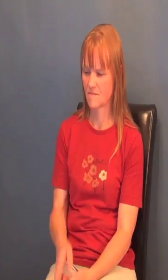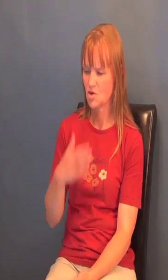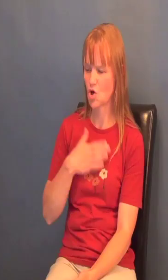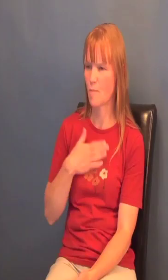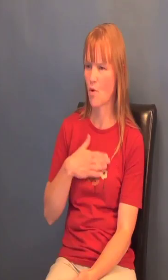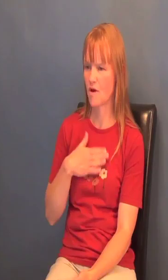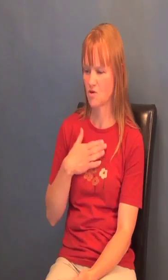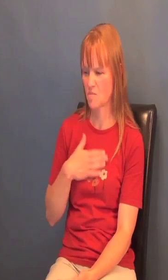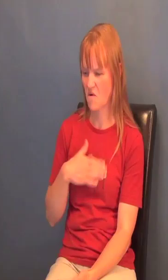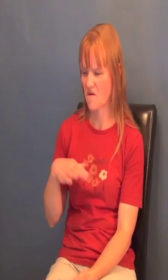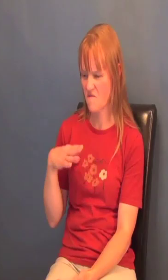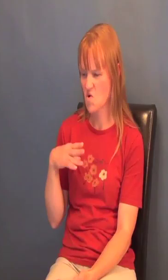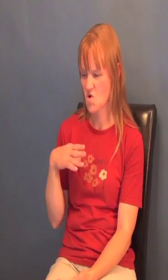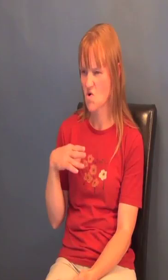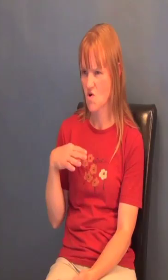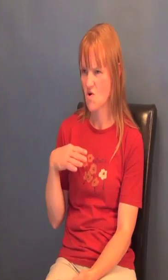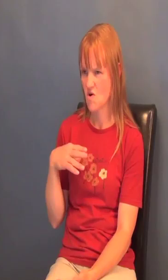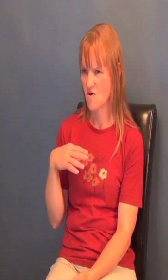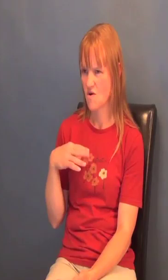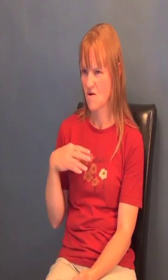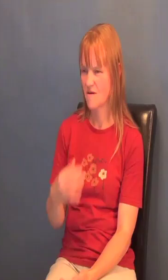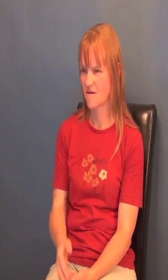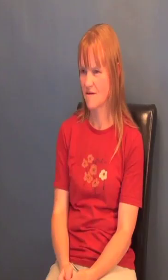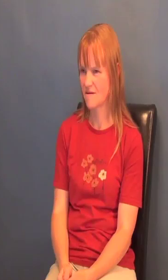W sobotę wolne.